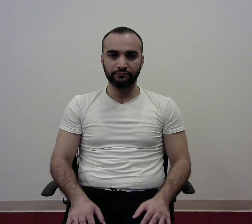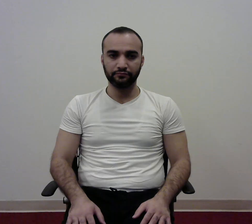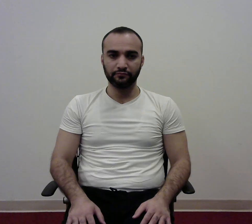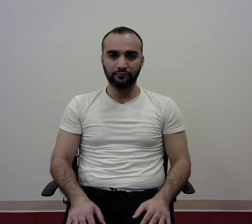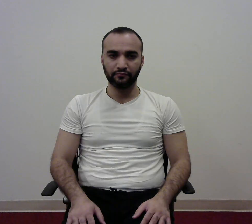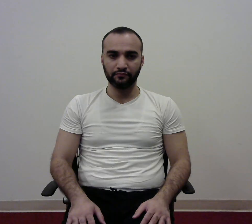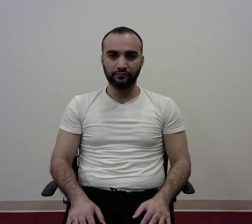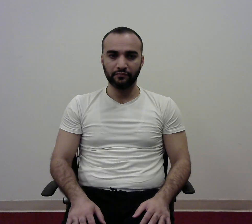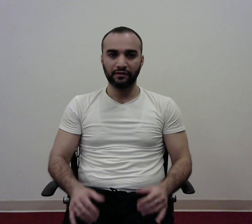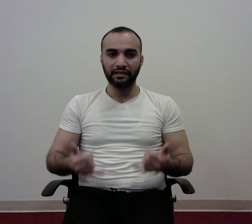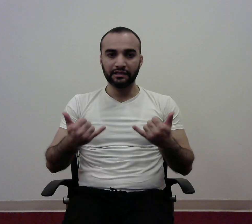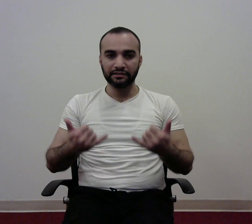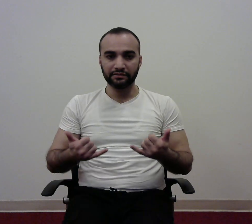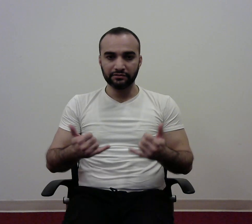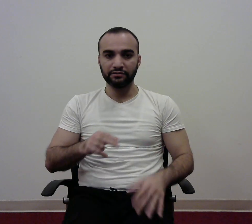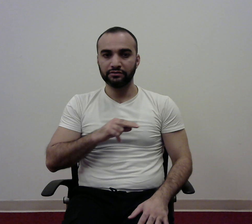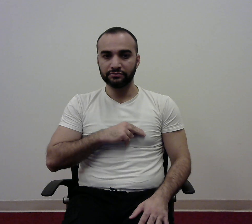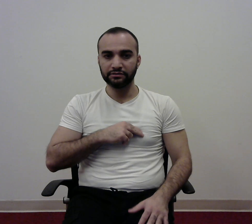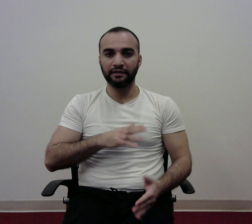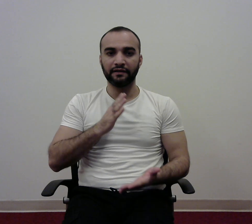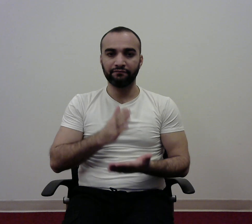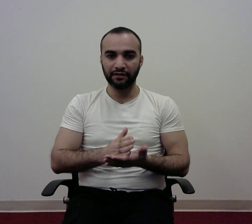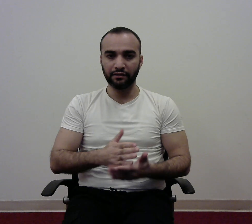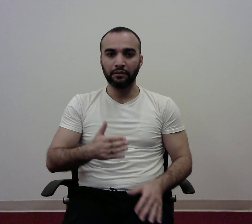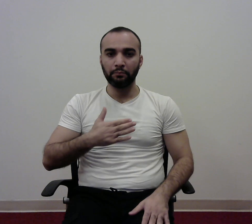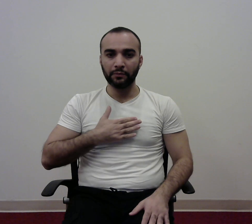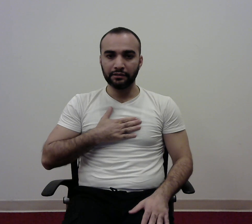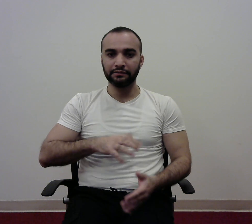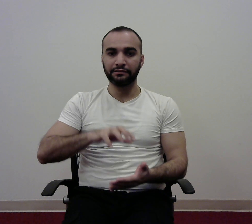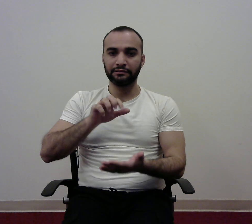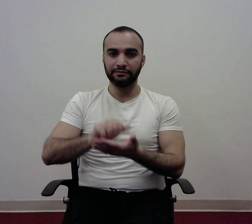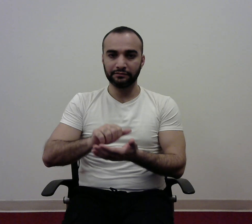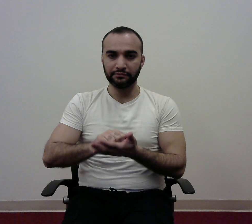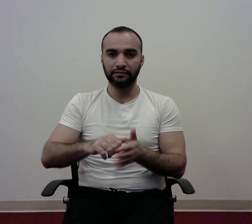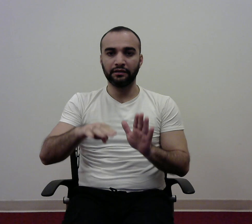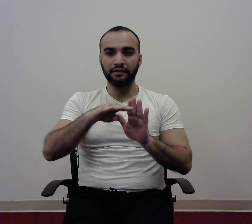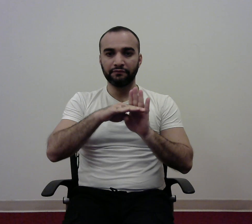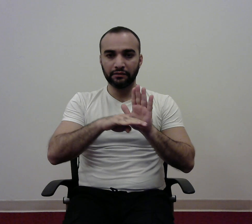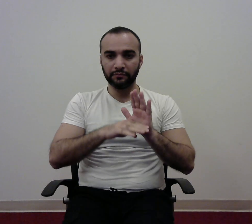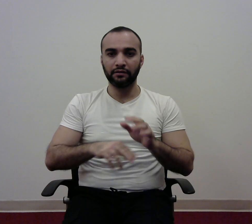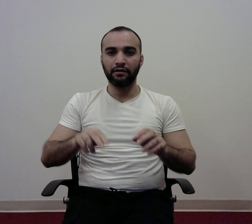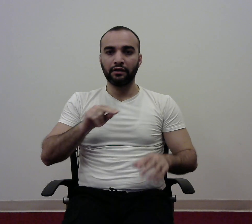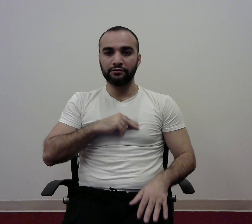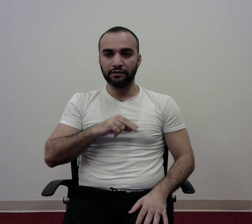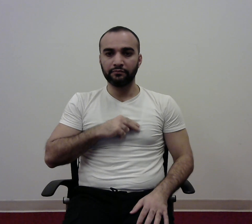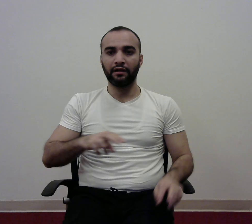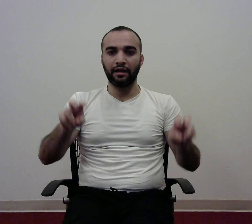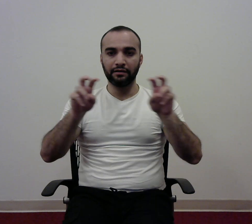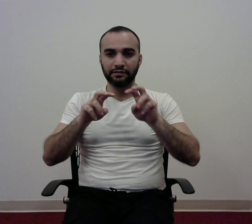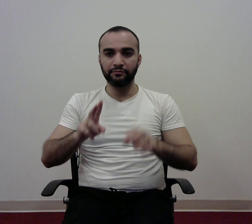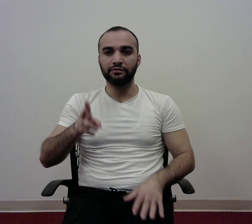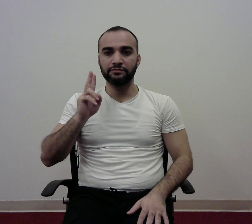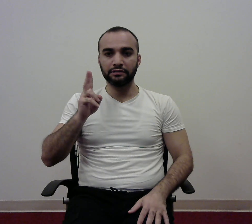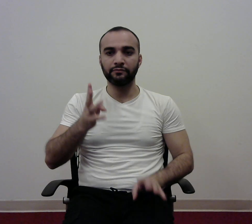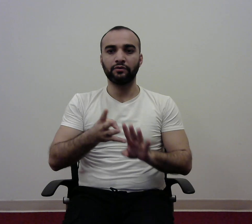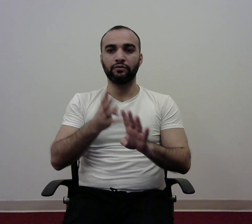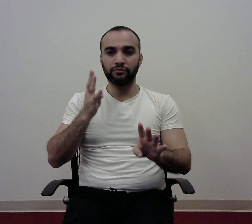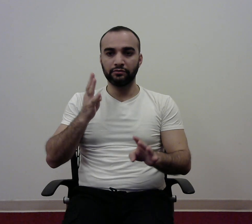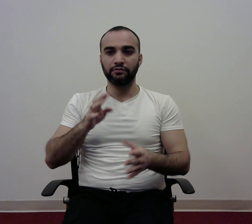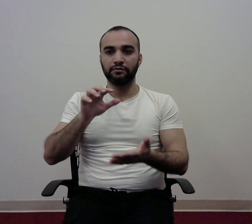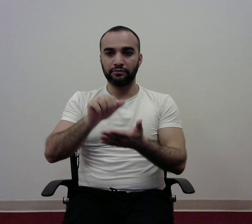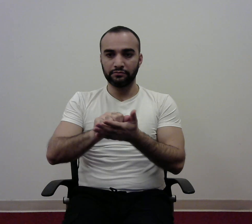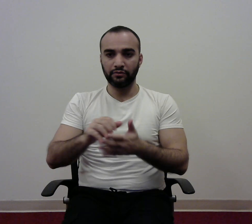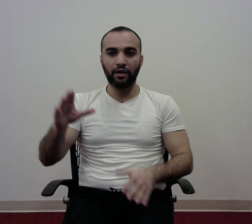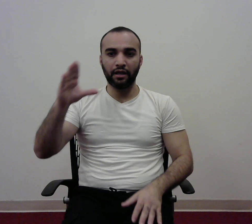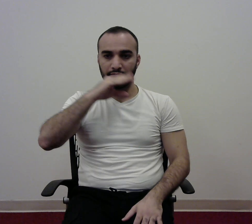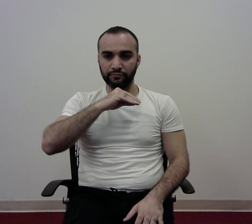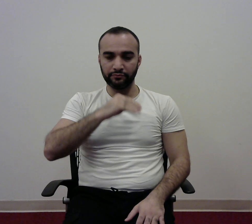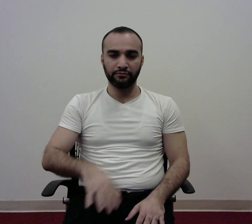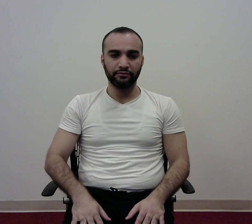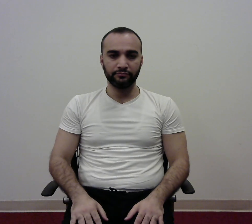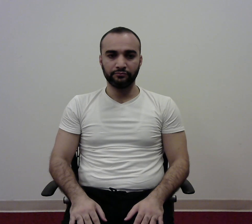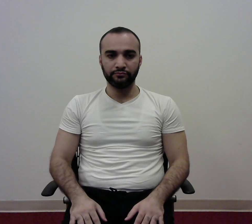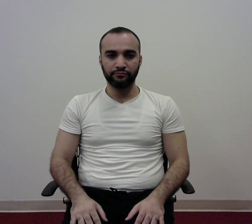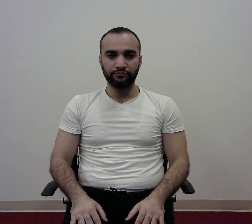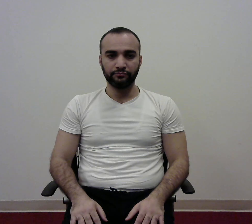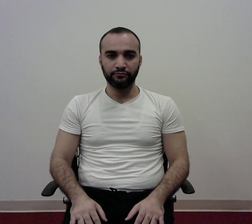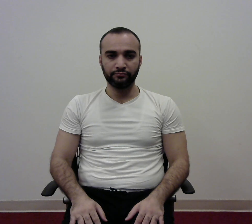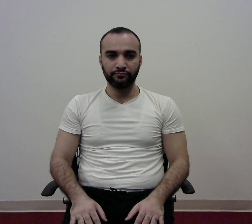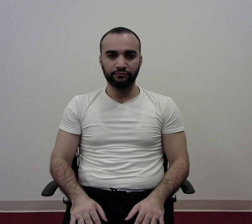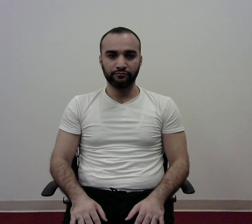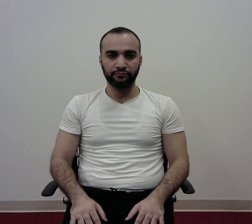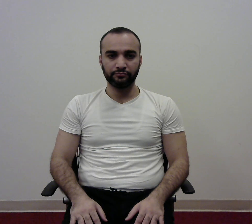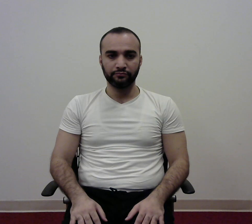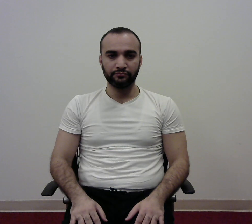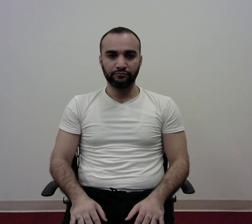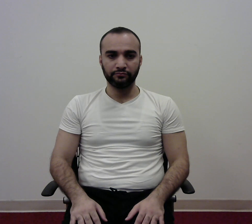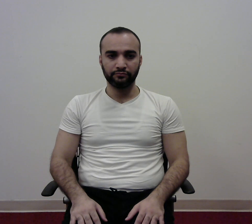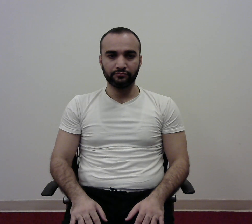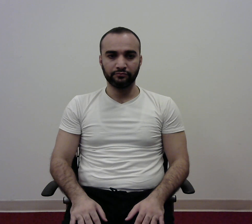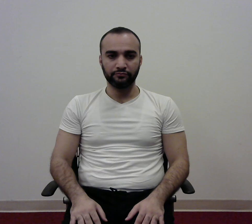İndi işim var, mən Məşğulluq sistemində iş axtaran kimi növbə tuta bilərəmmi?